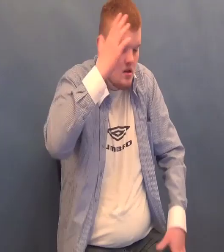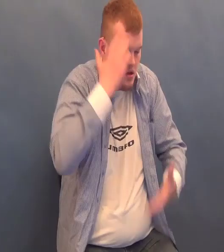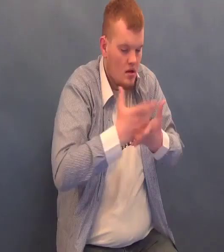Aha.